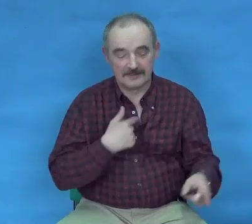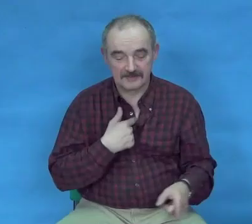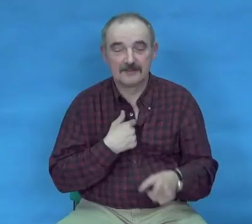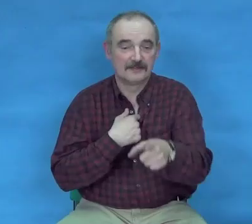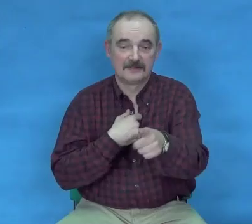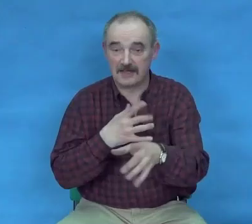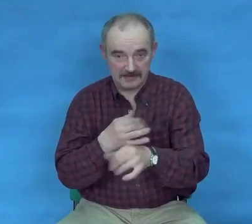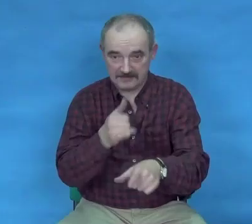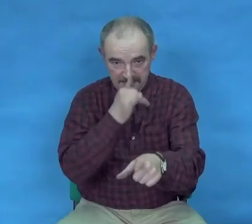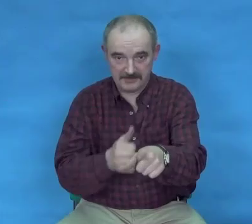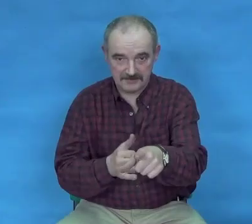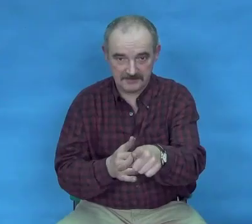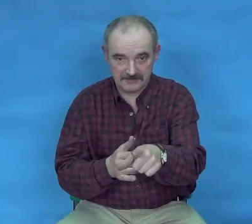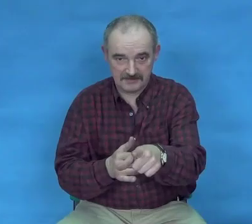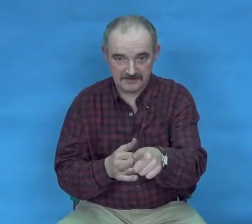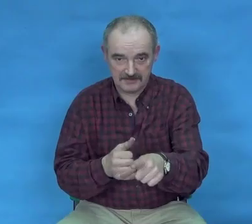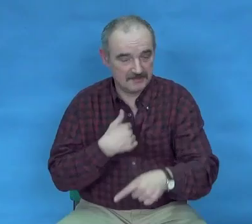Ty nie możesz?